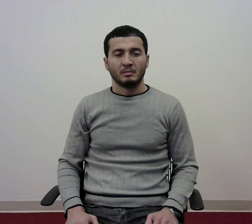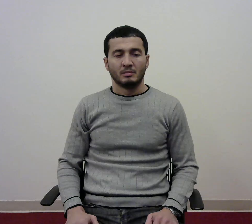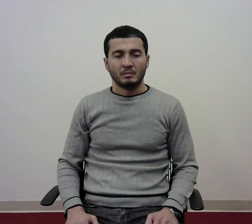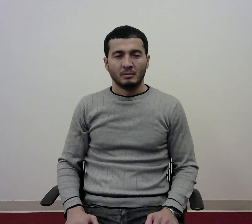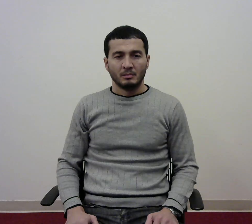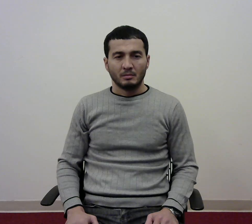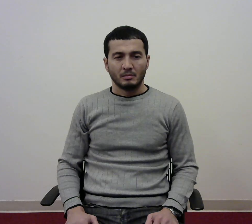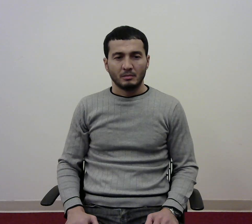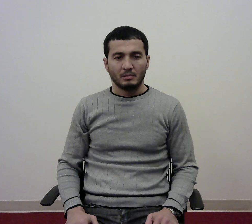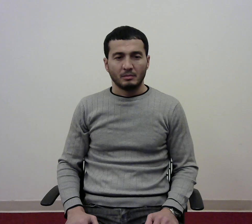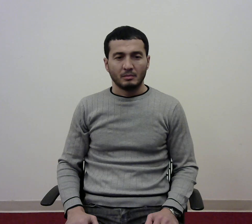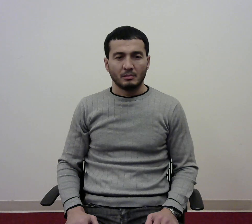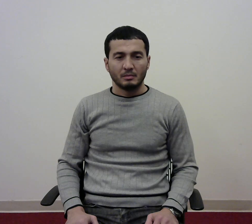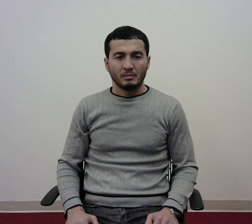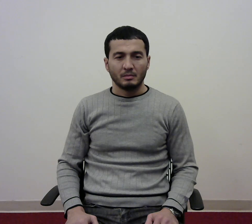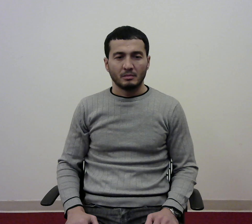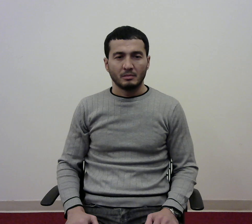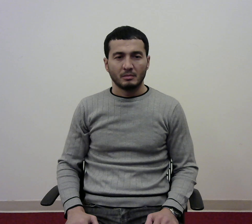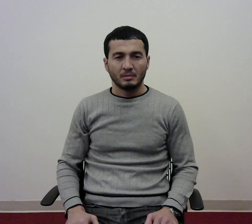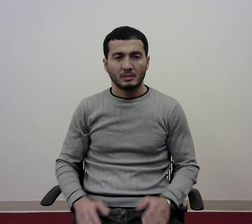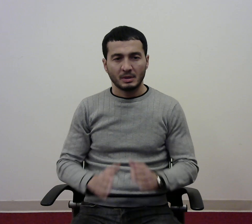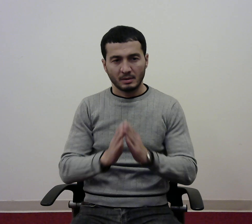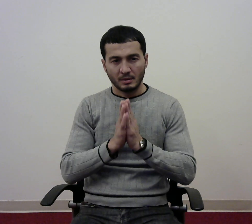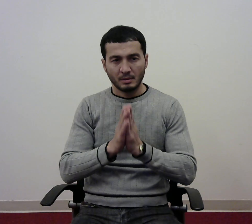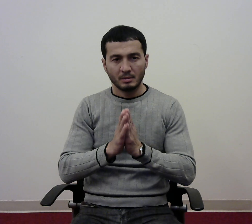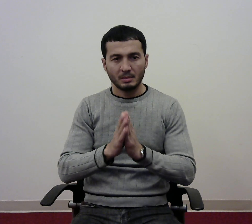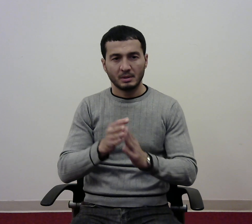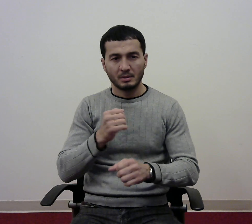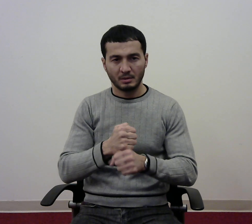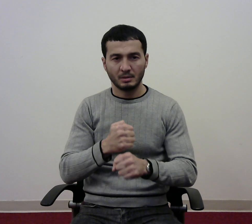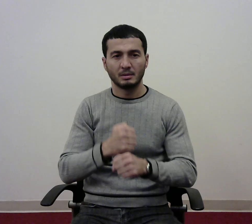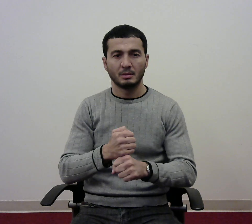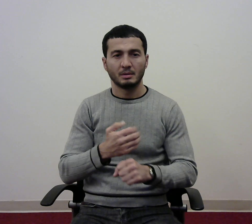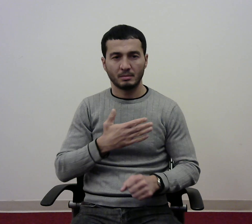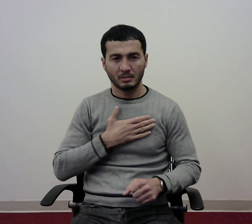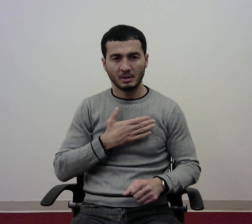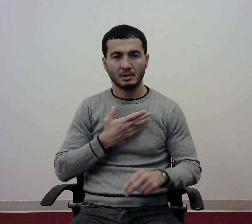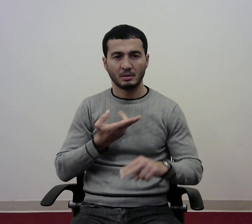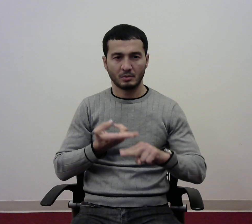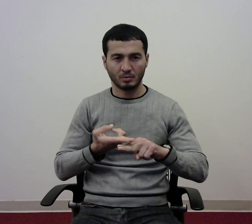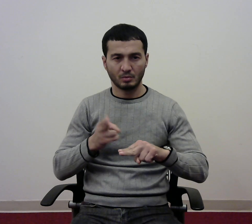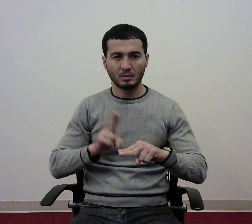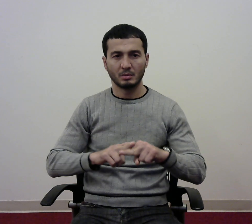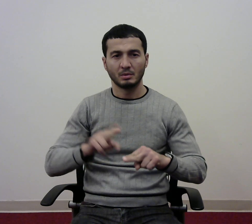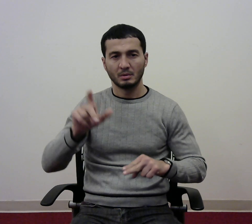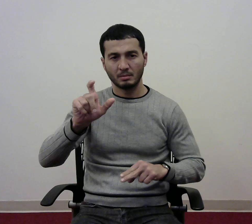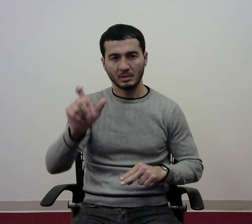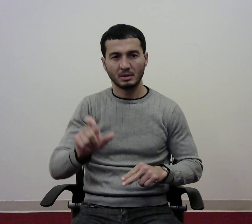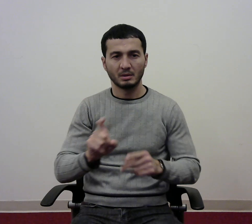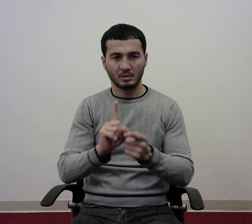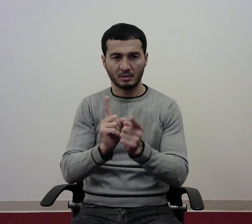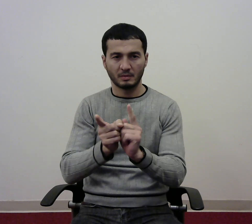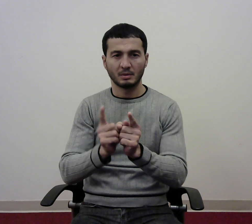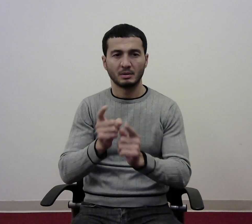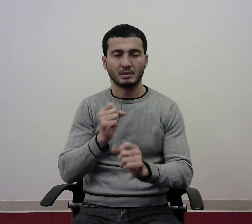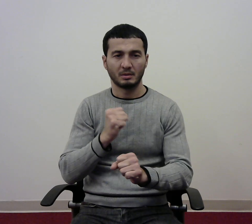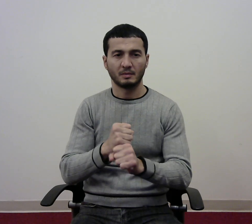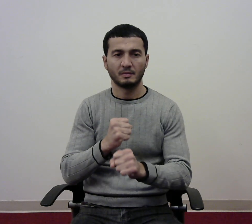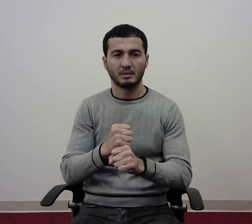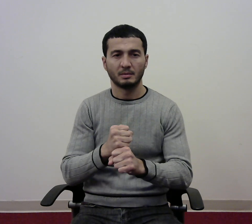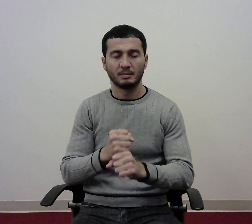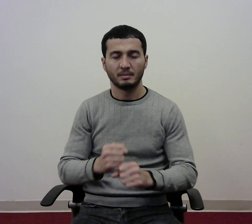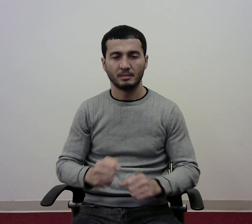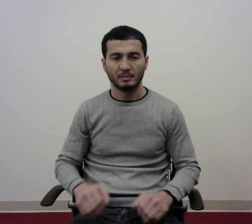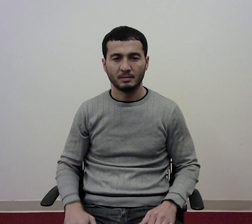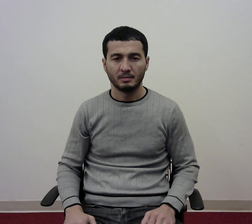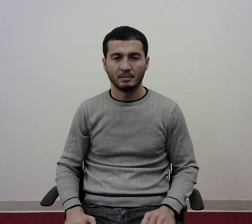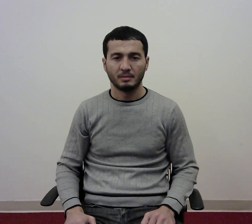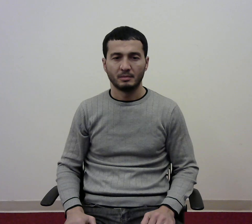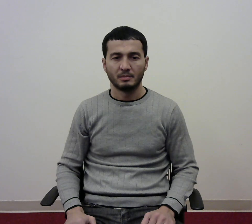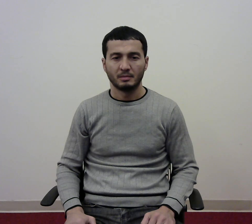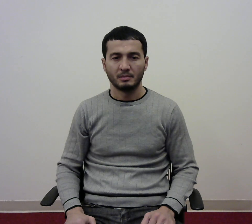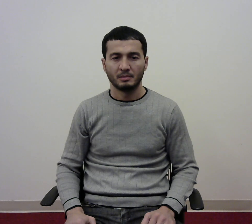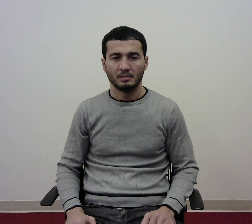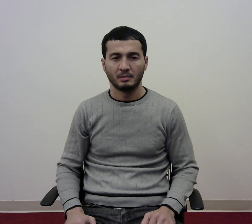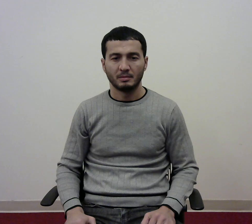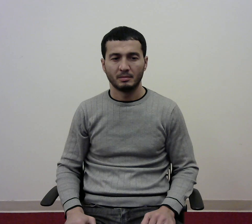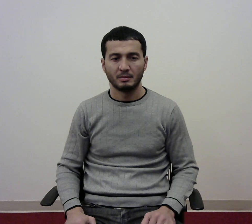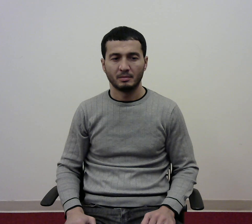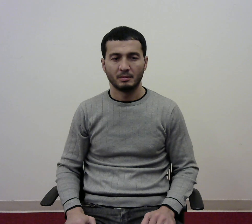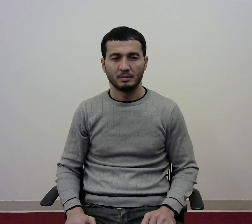Xahiş edirəm, mənə bu şeiri tərcümə edin